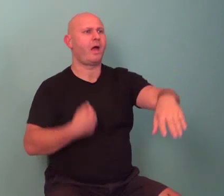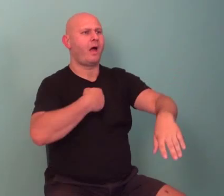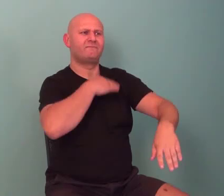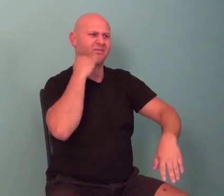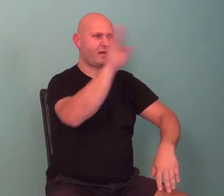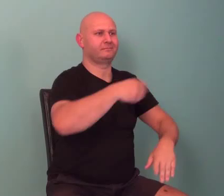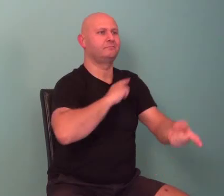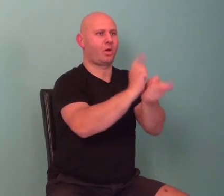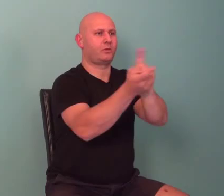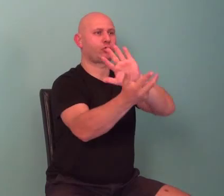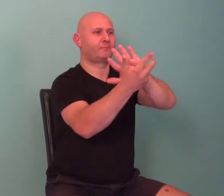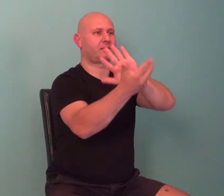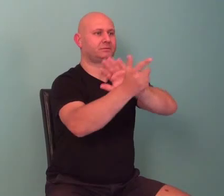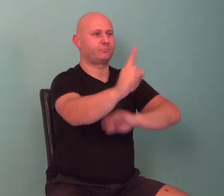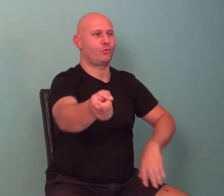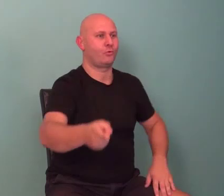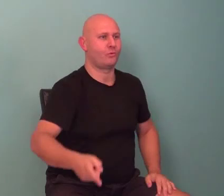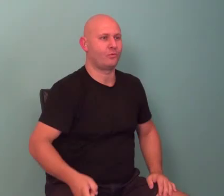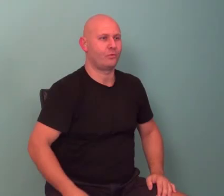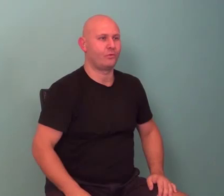Mnie wystarczy spotkanie po osiemnastej.